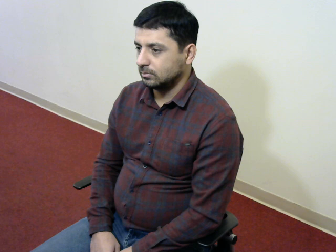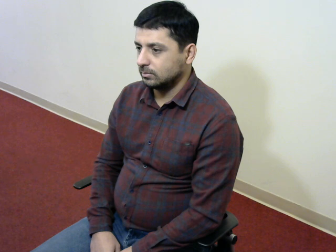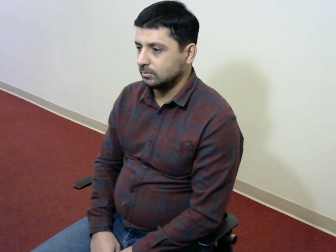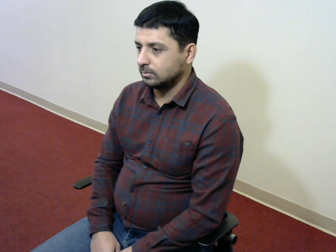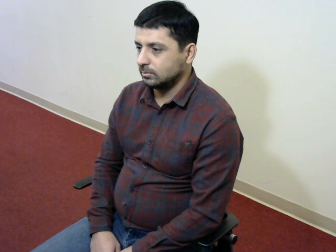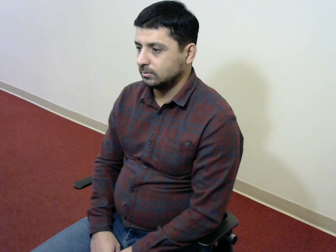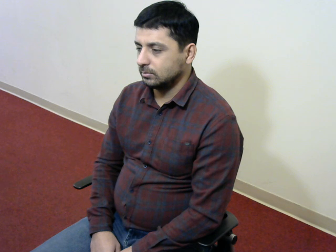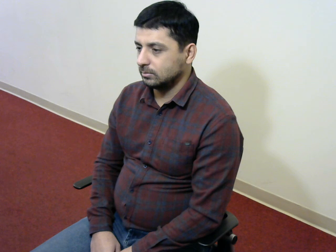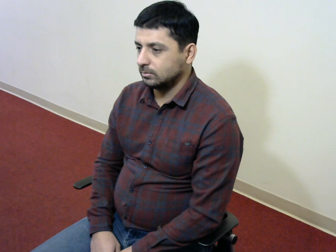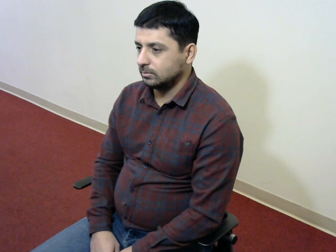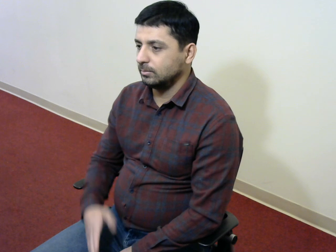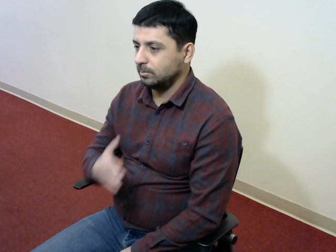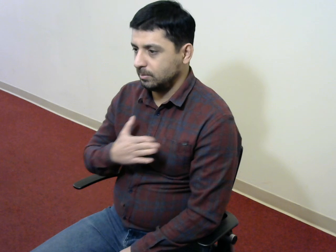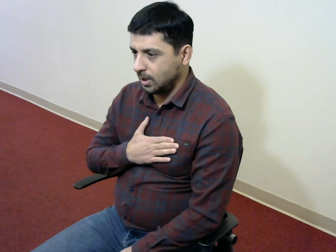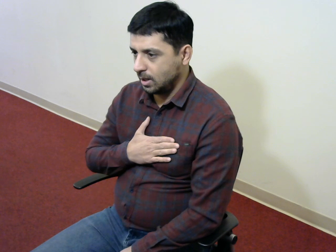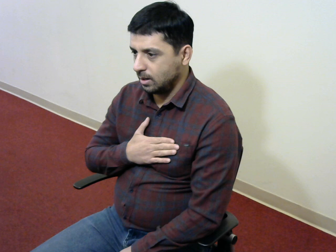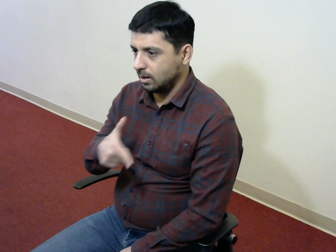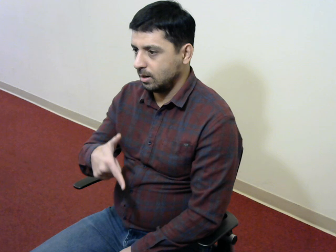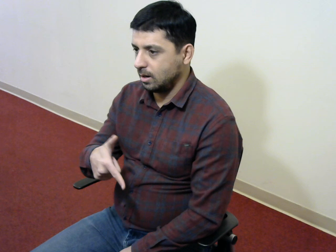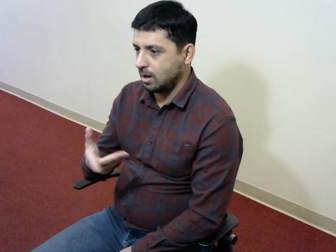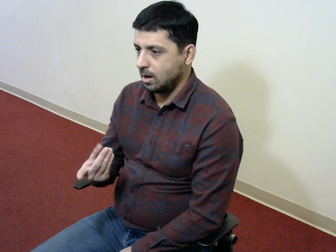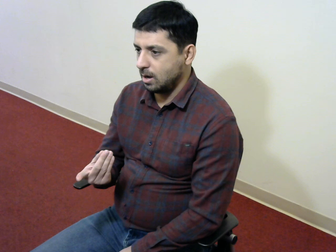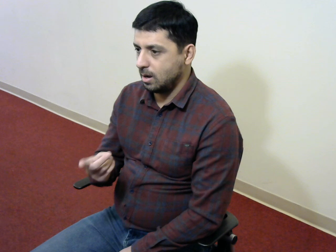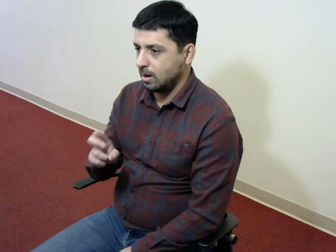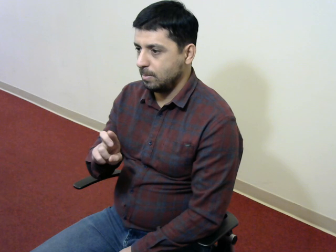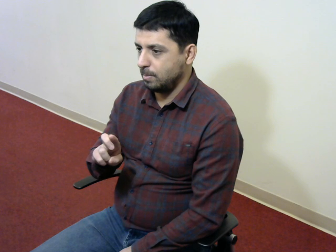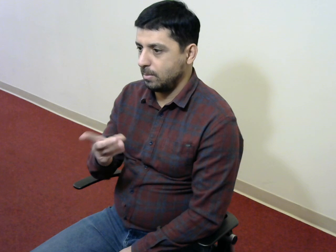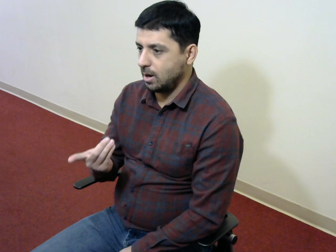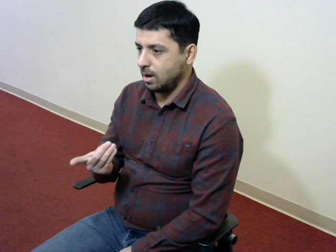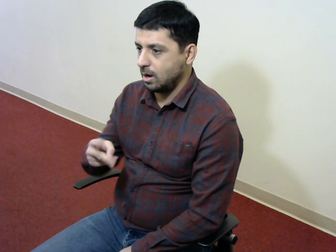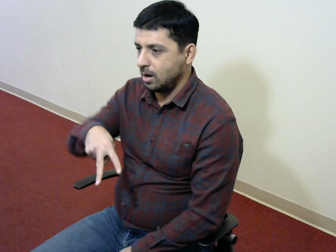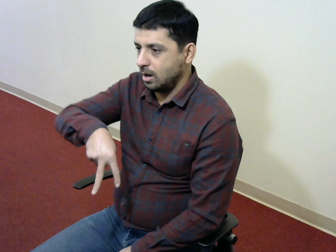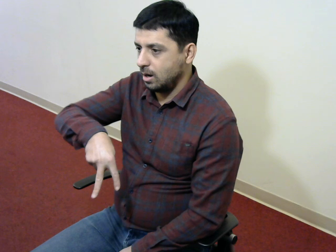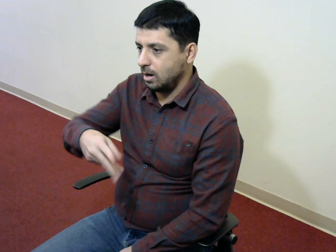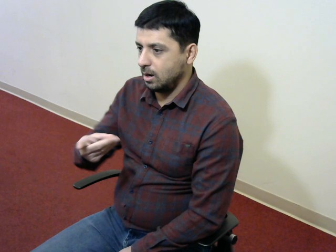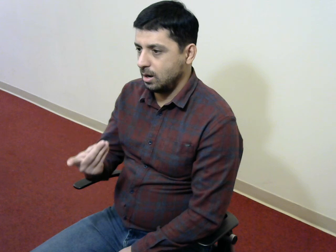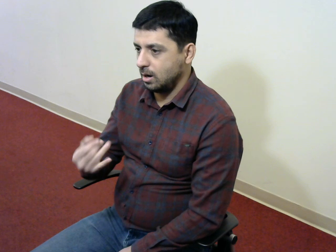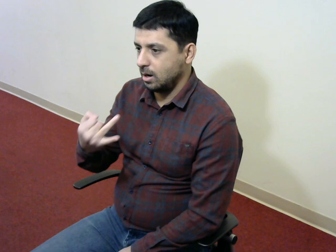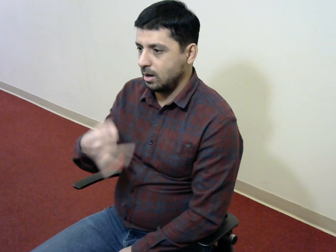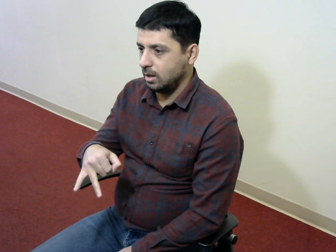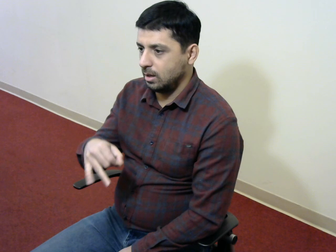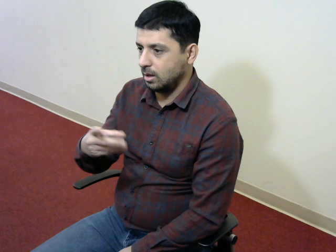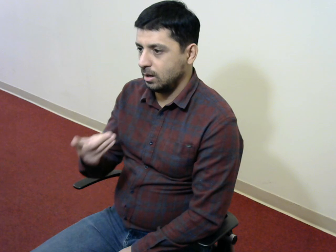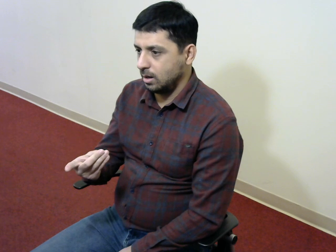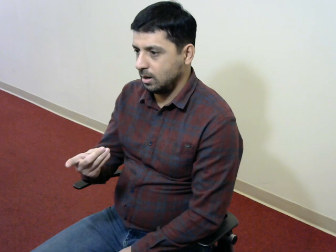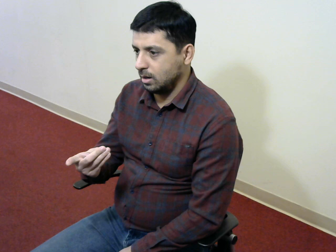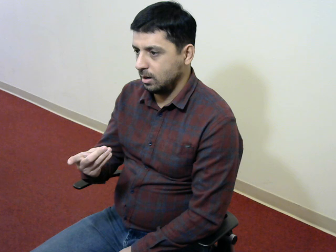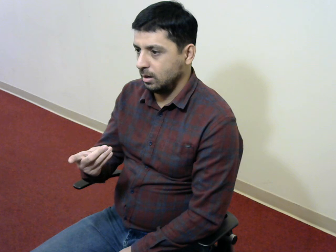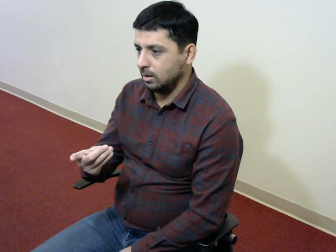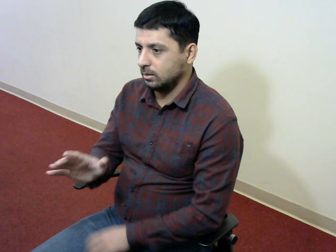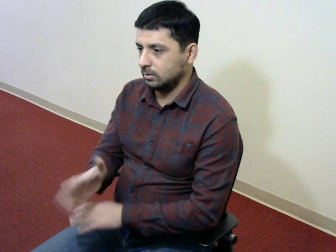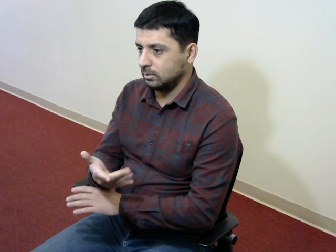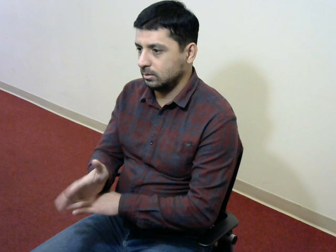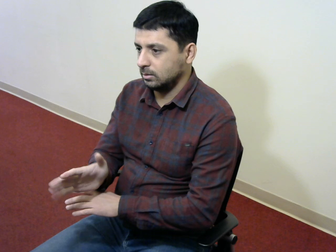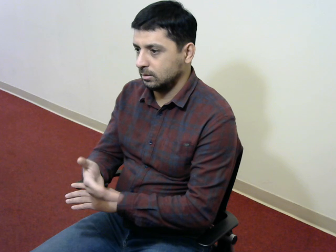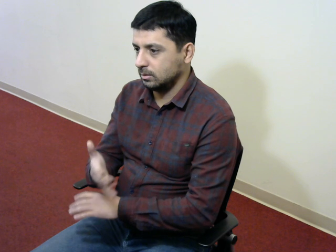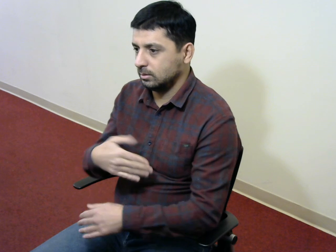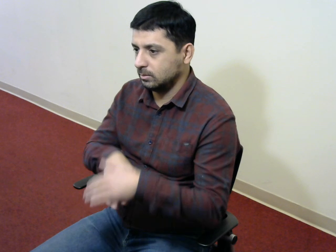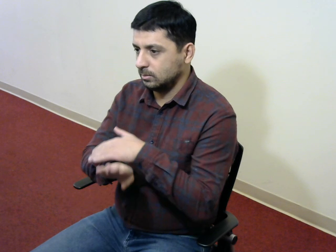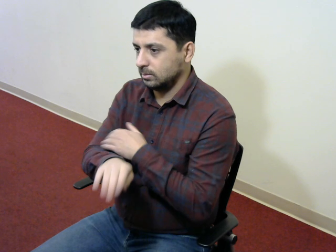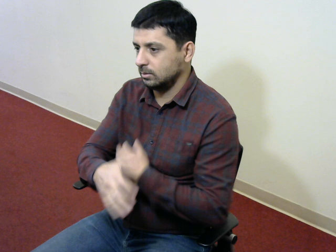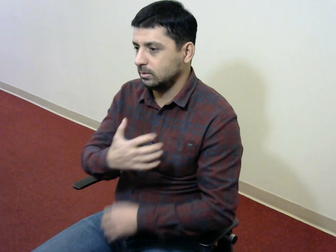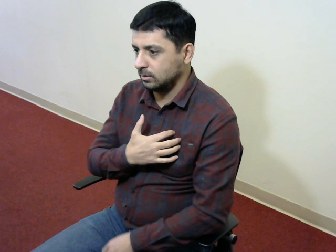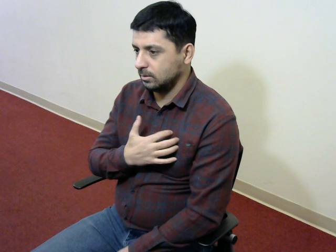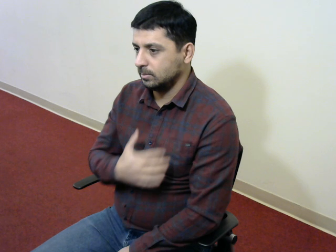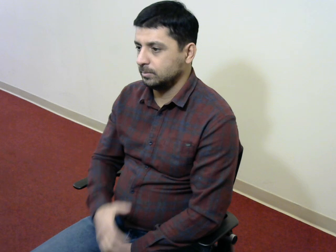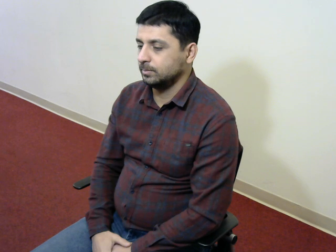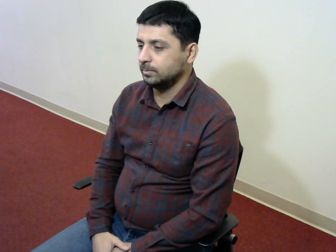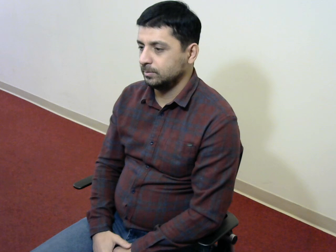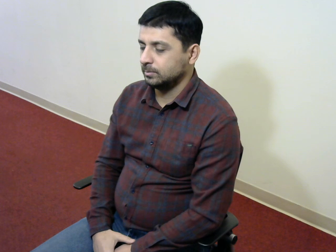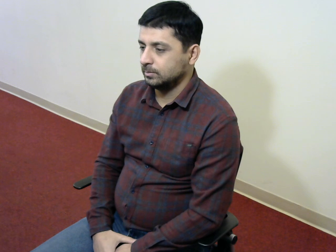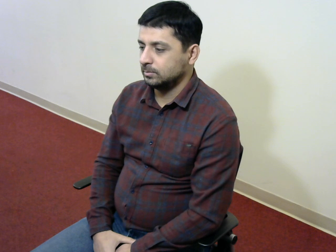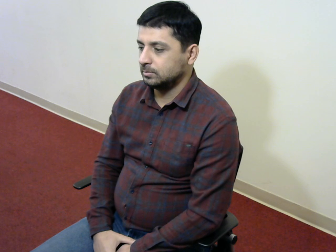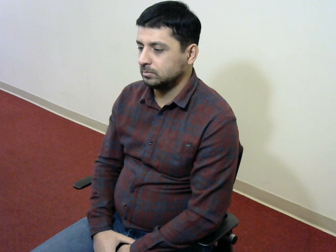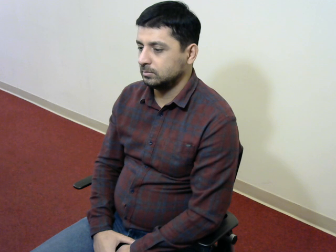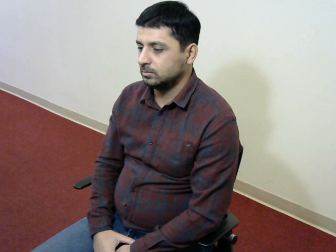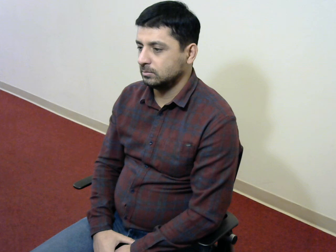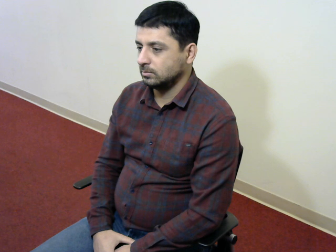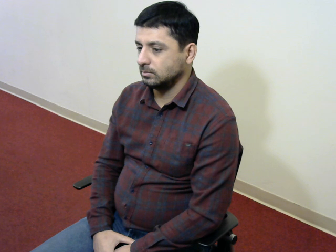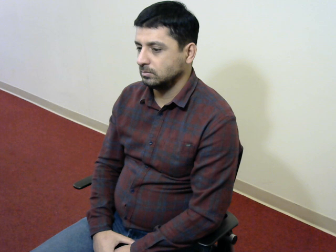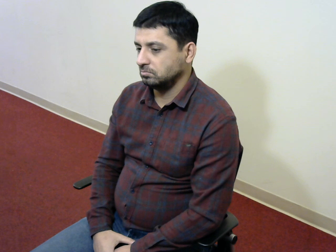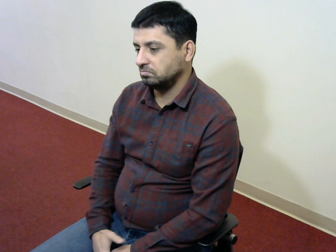Mən Qəbələyə gəzməyə getmək istəyirəm